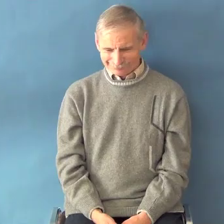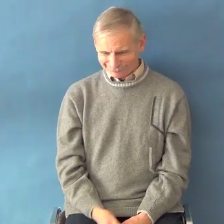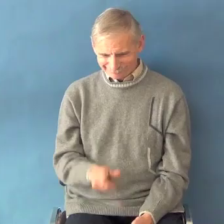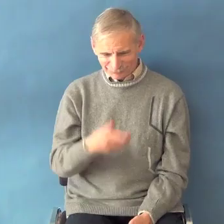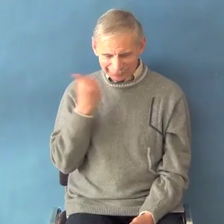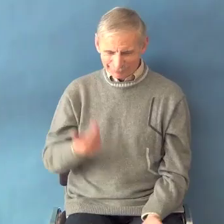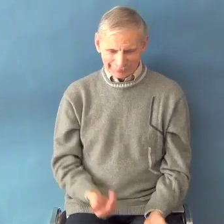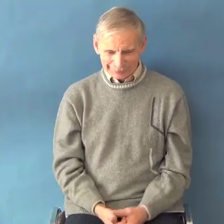Tego nie ma.